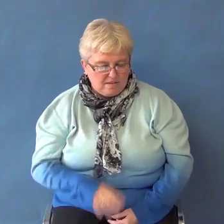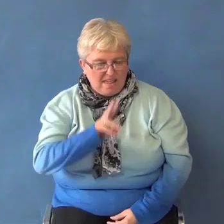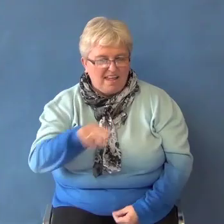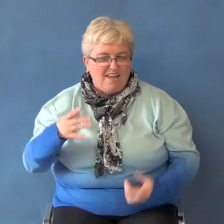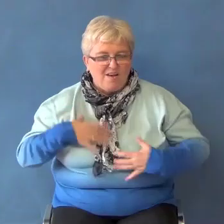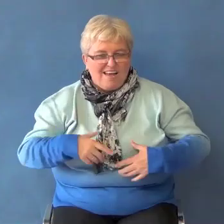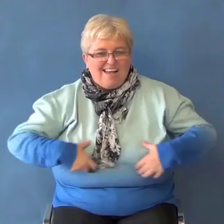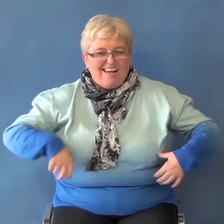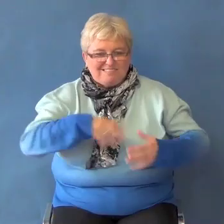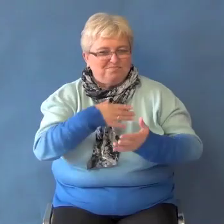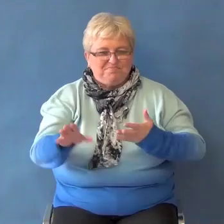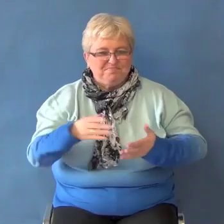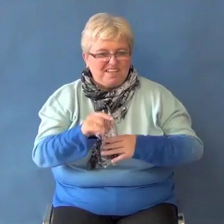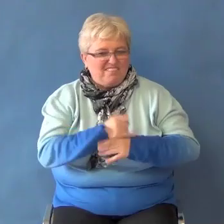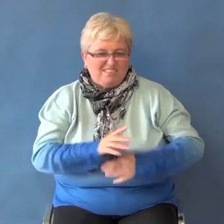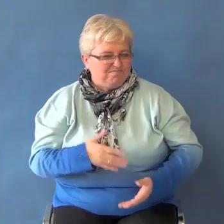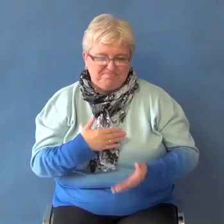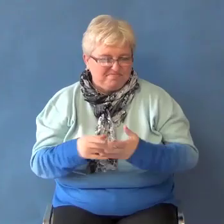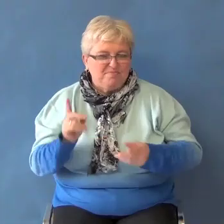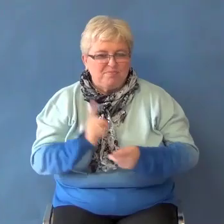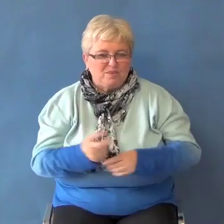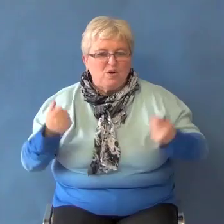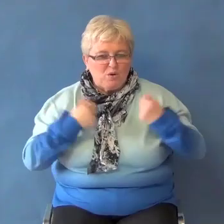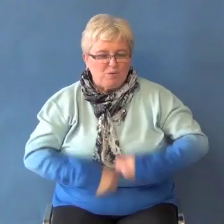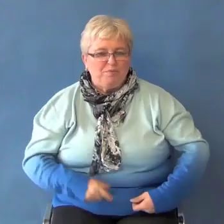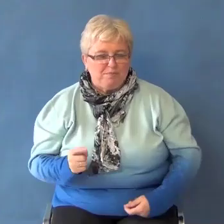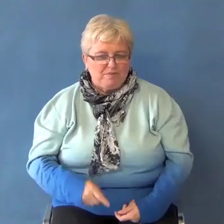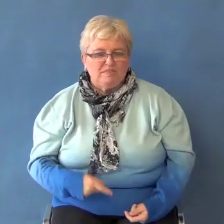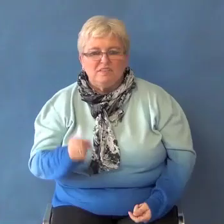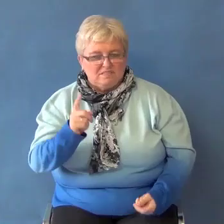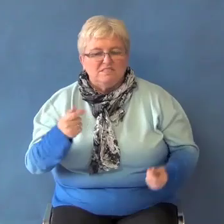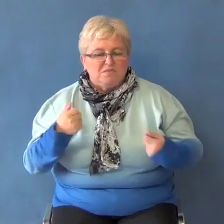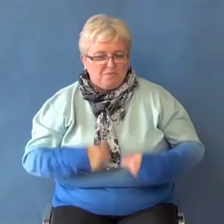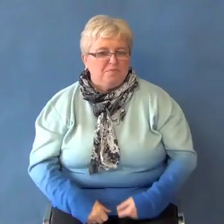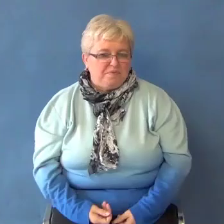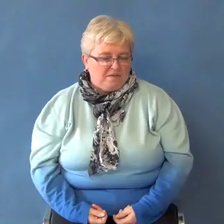W kawiarni nie obsłużą klienta w kostiumie, trzeba być ubranym, trzeba się ubrać.